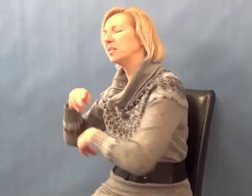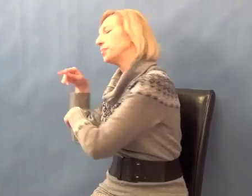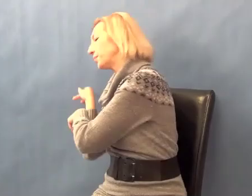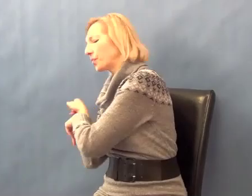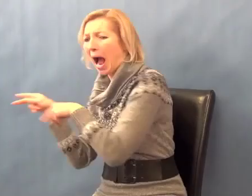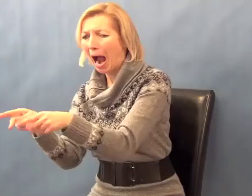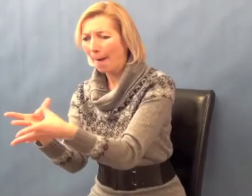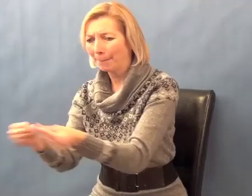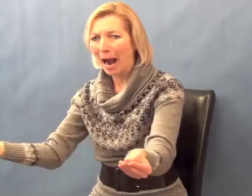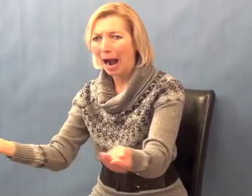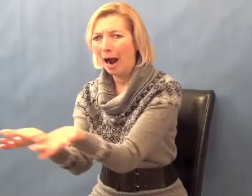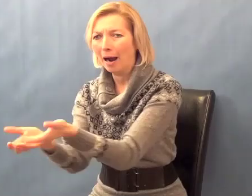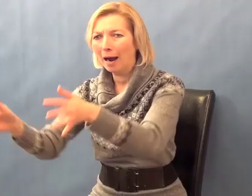Odwróciła się, potem spojrzała na miskę...zniknęły.